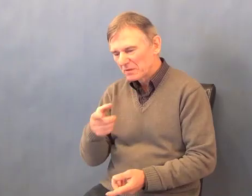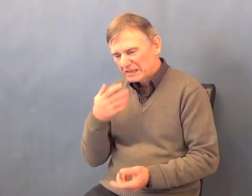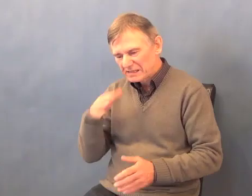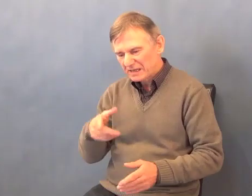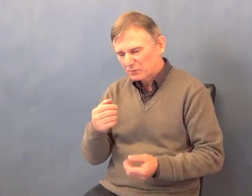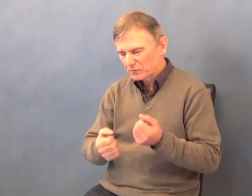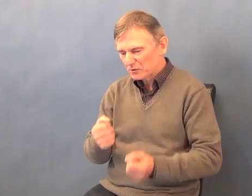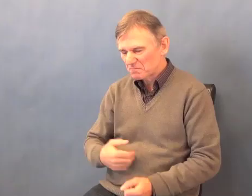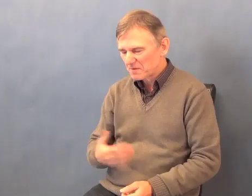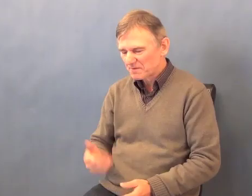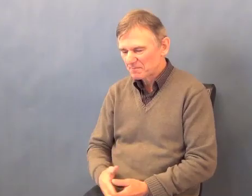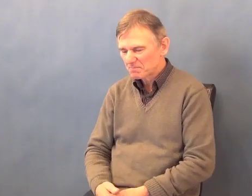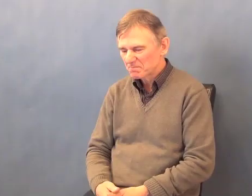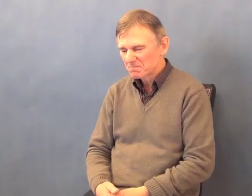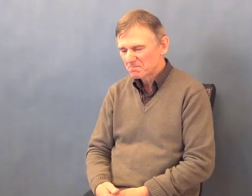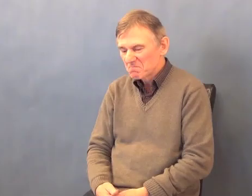Ciężko powiedzieć, to jest trudne, nie wiem.